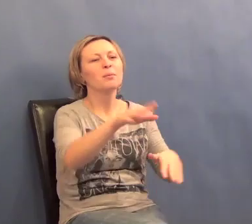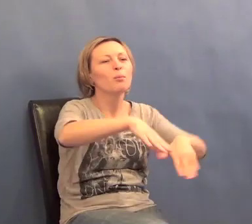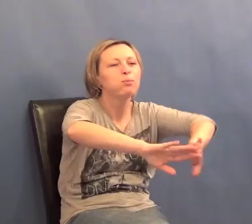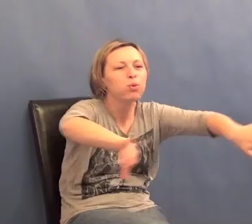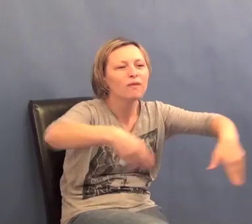Pływa.